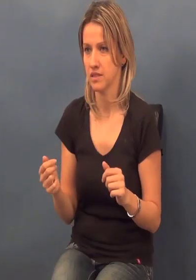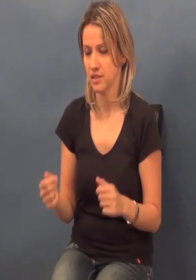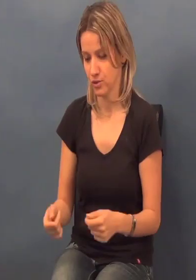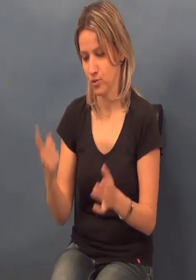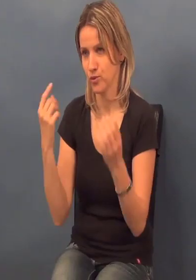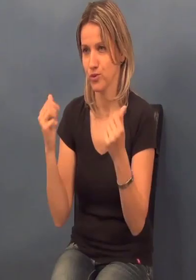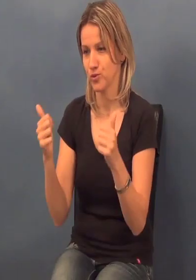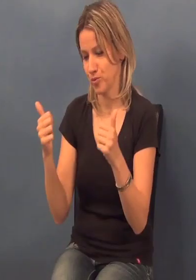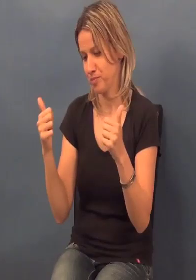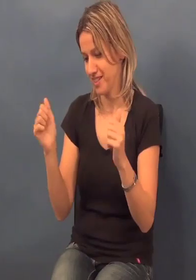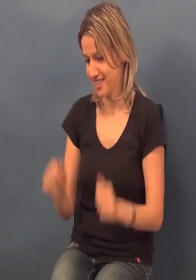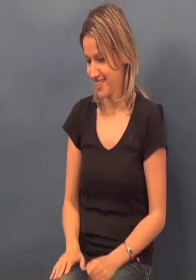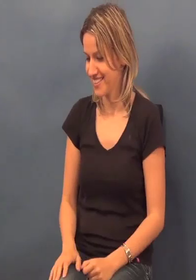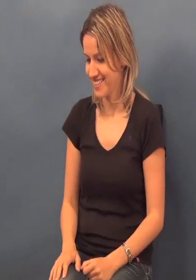Super.